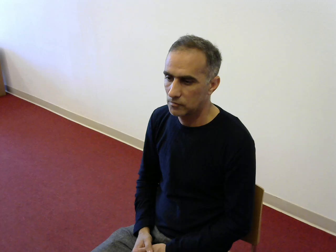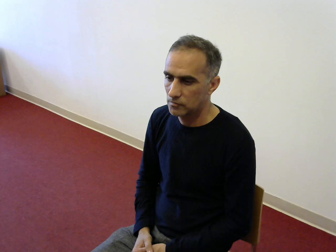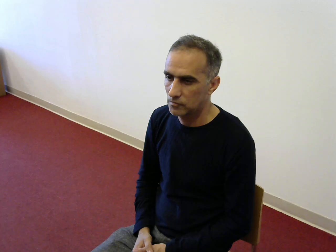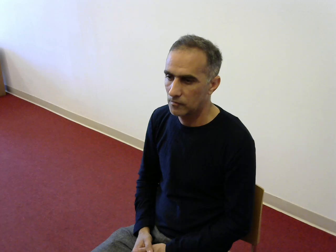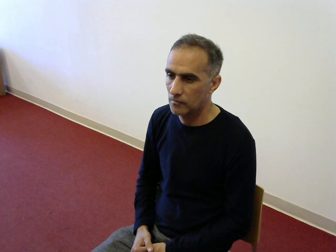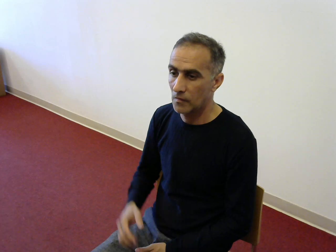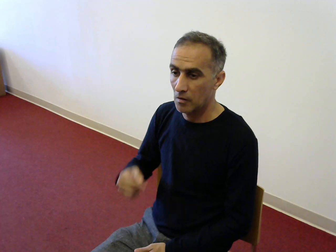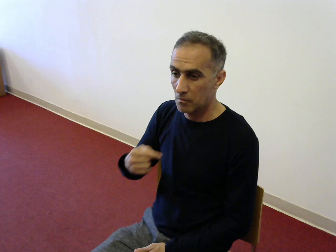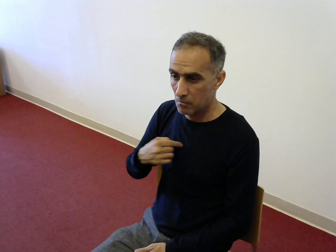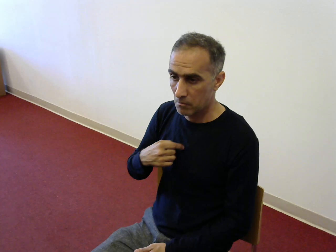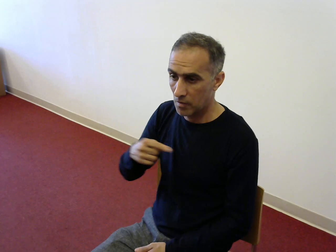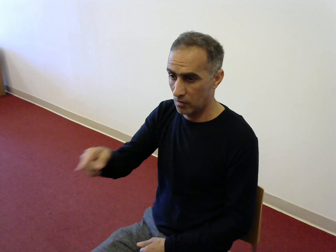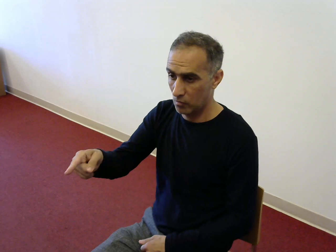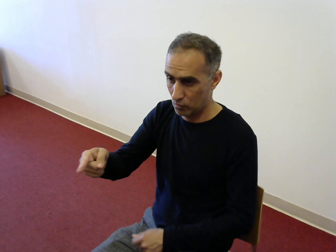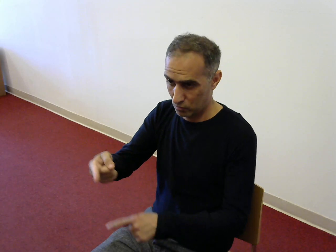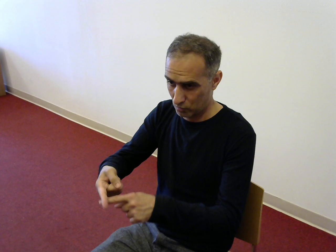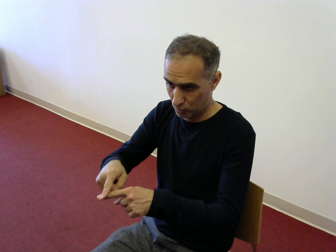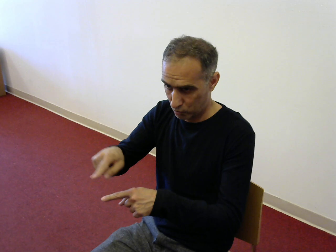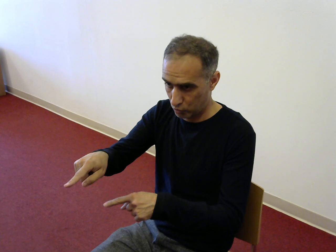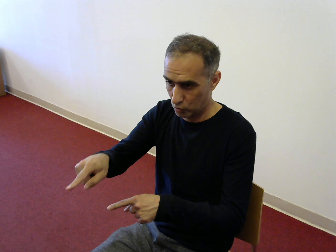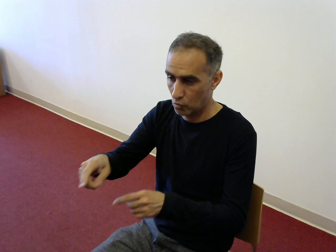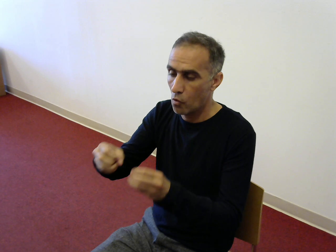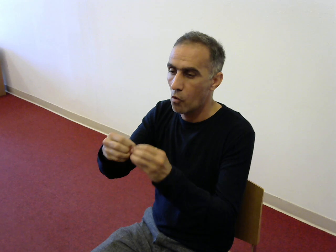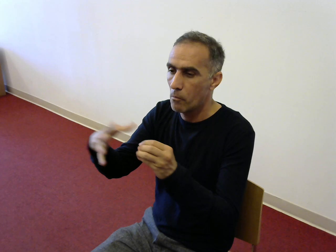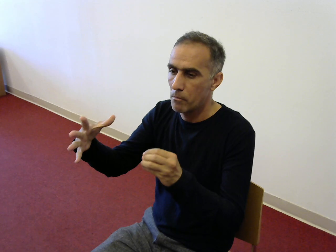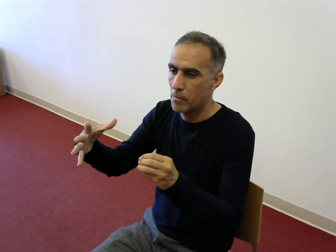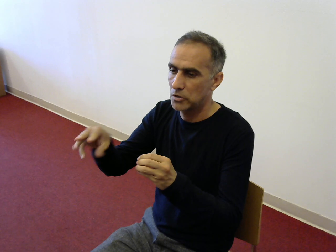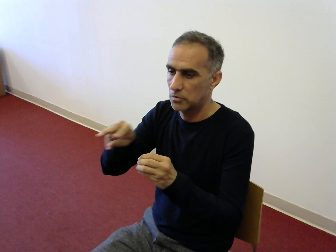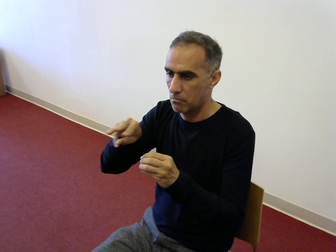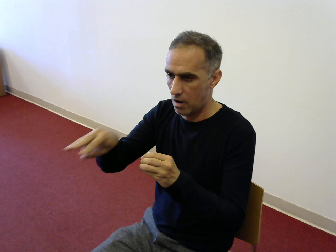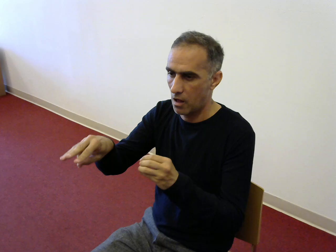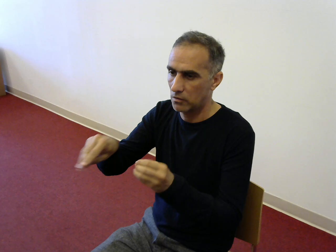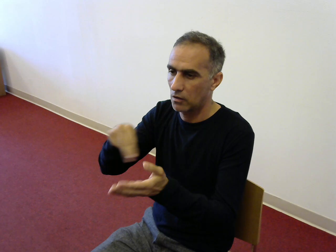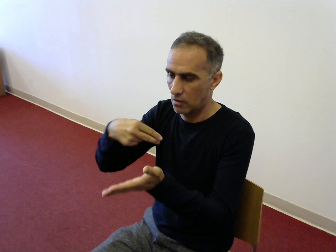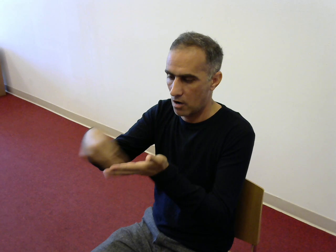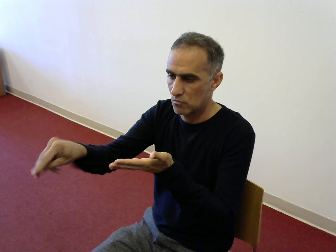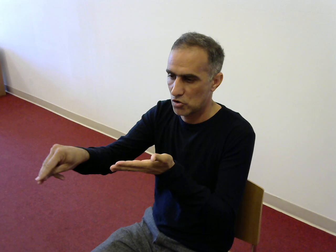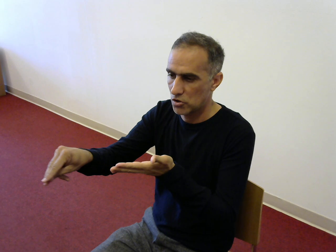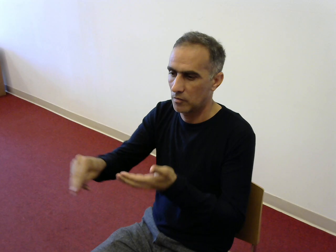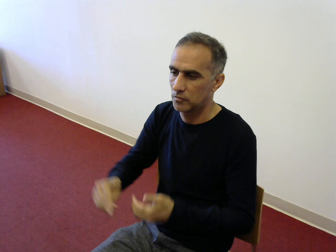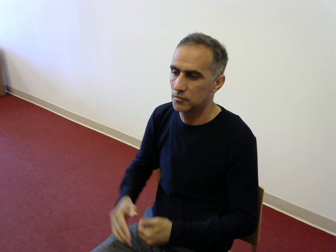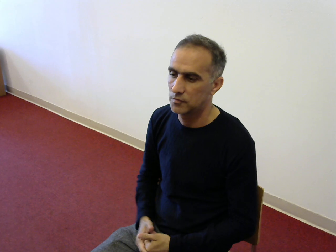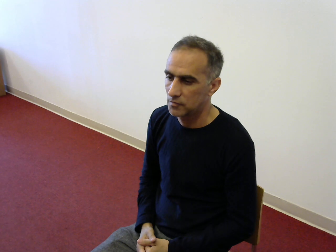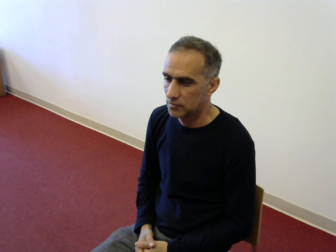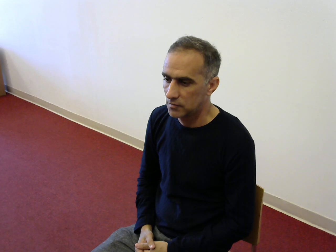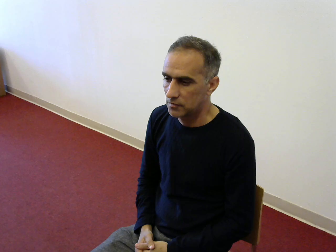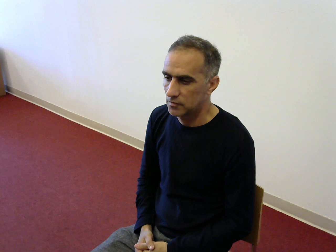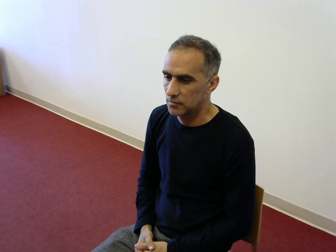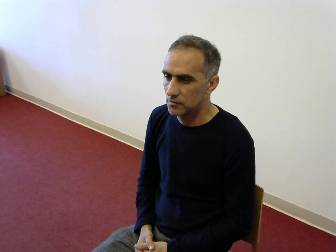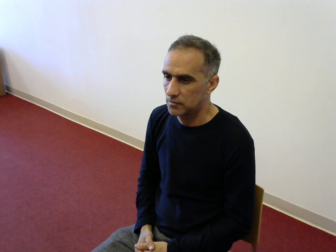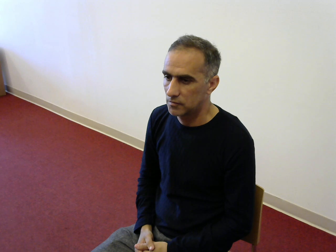Mən bunu 15 manata almışam